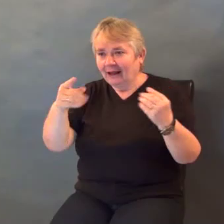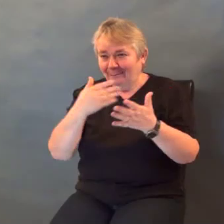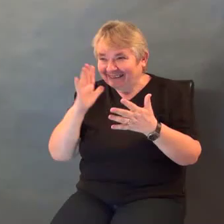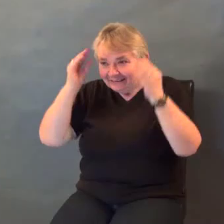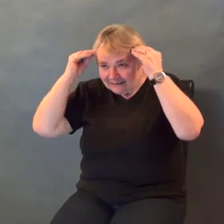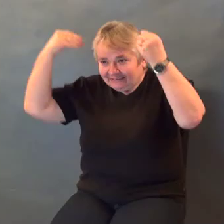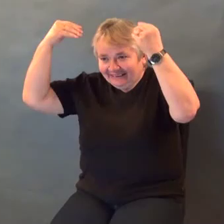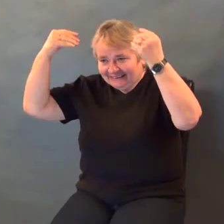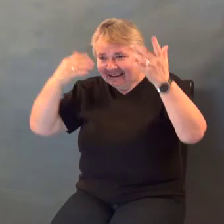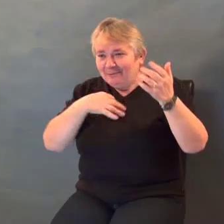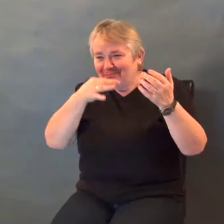Ty byś mi pomogła i doradziła inny kapelusz z podwiniętym rondem.